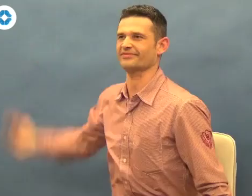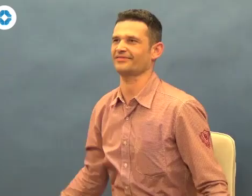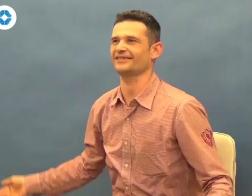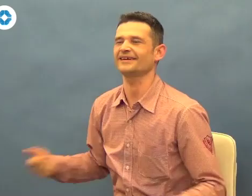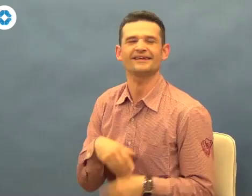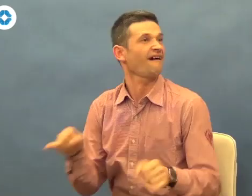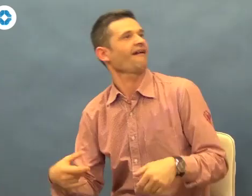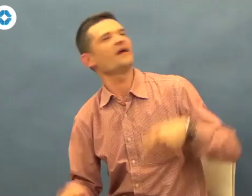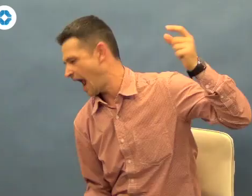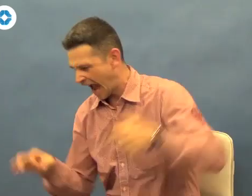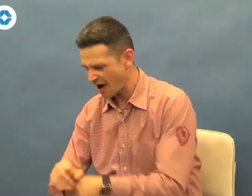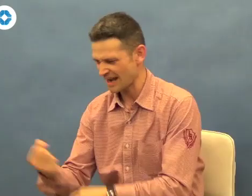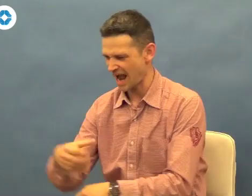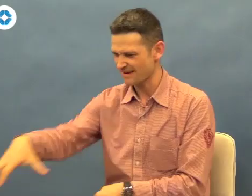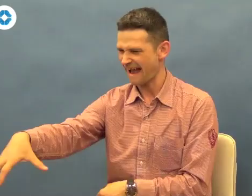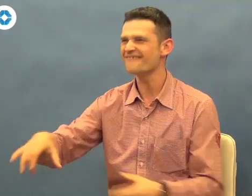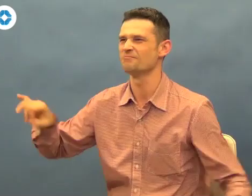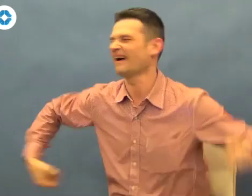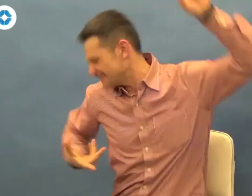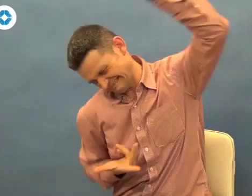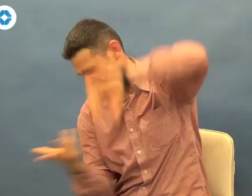Jego rower najechał na kamień i chłopiec upadł.